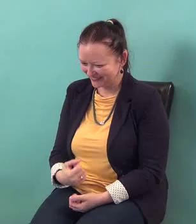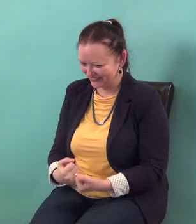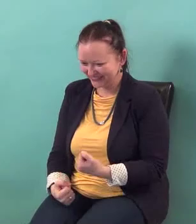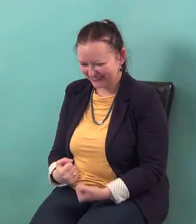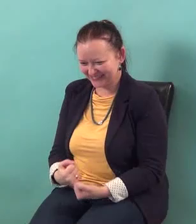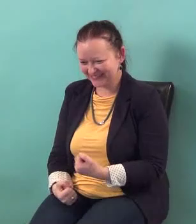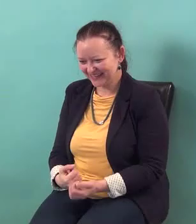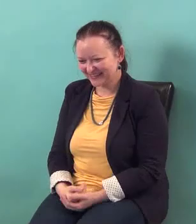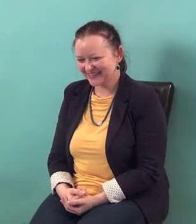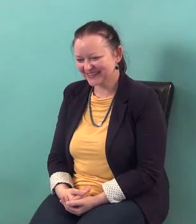Ciężko.